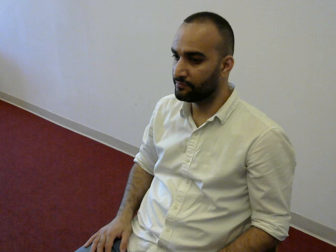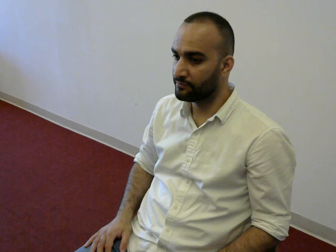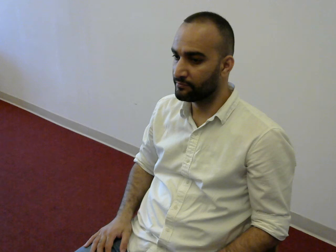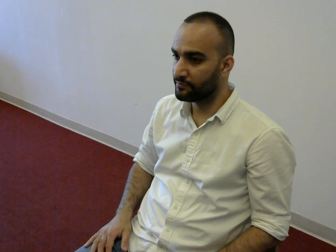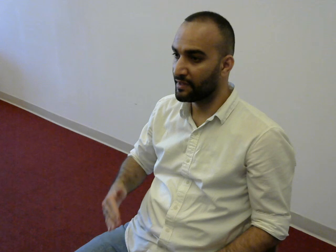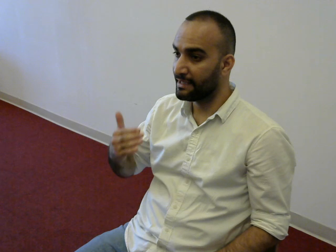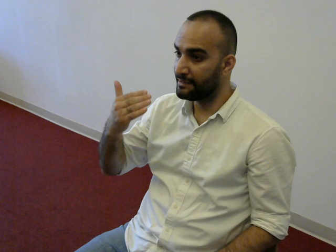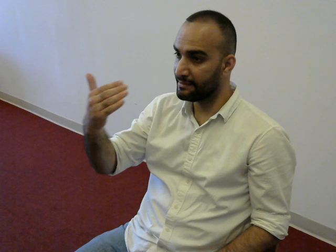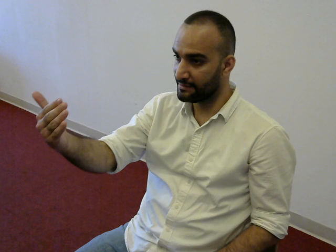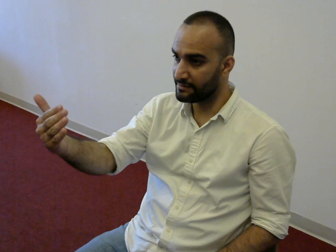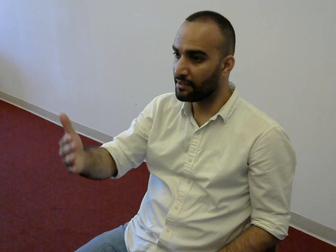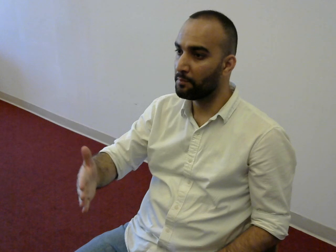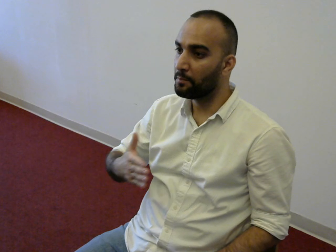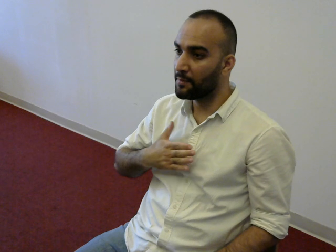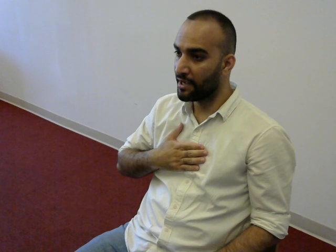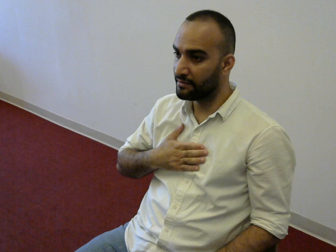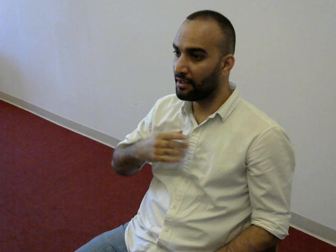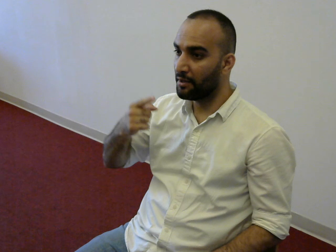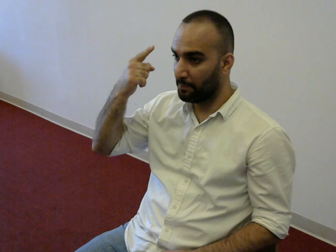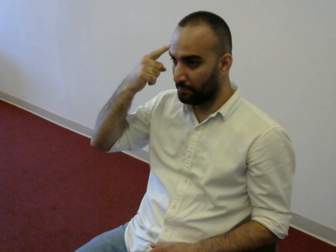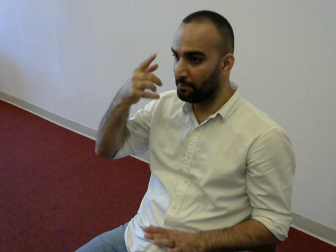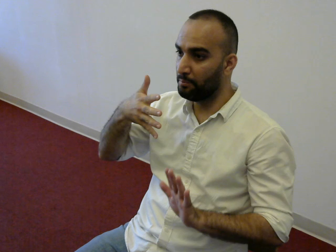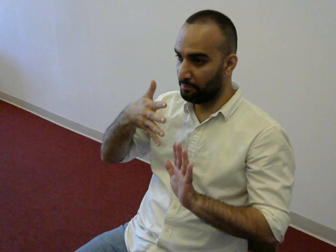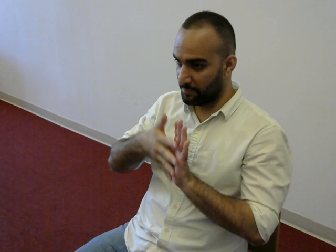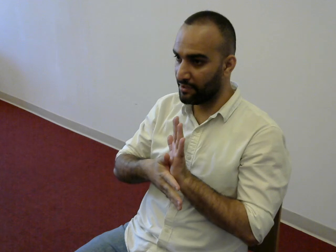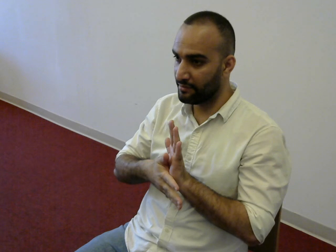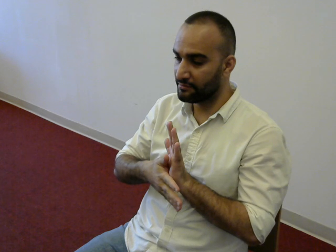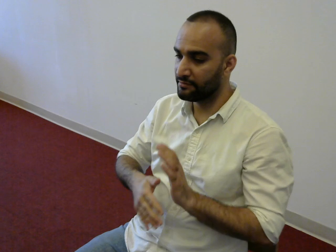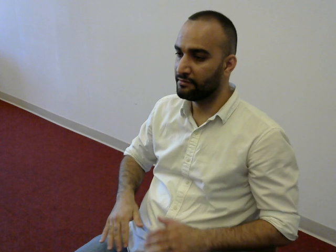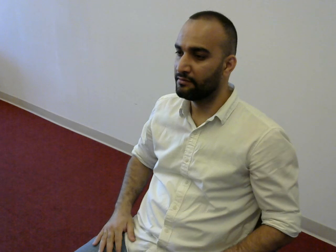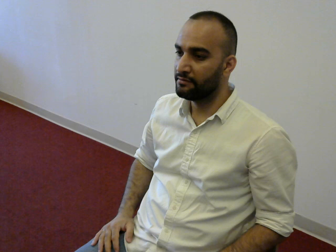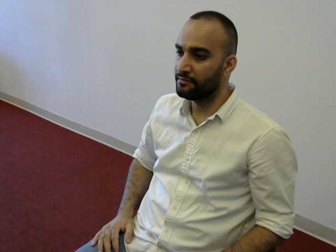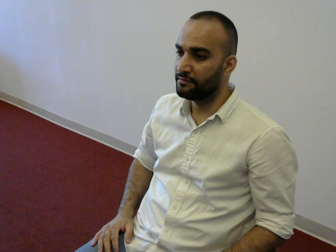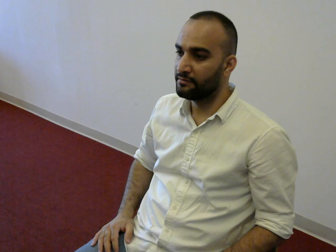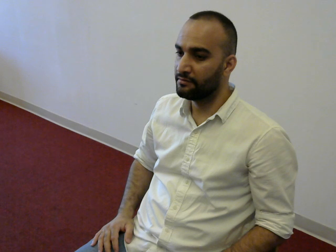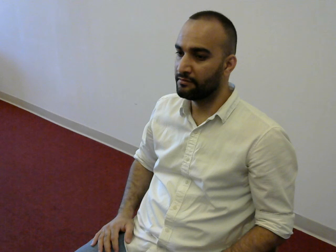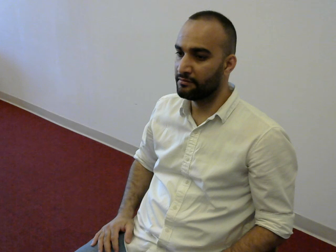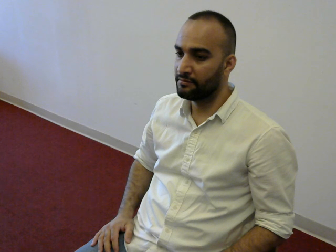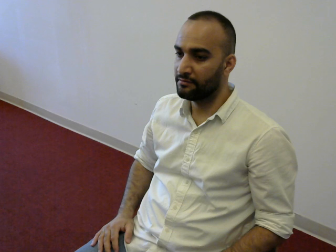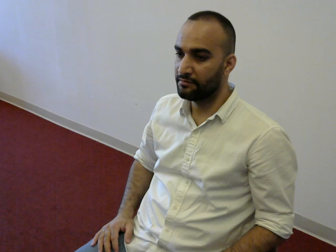Siz məni başa düşürsüz?